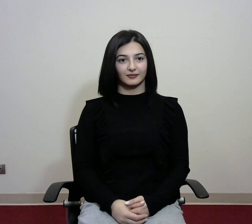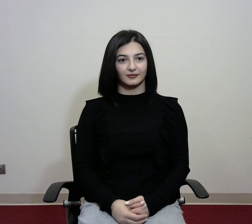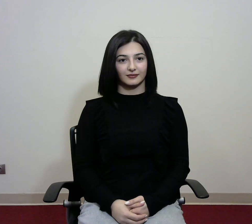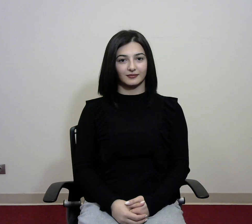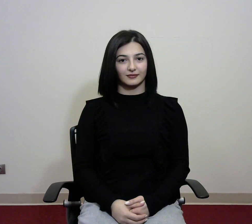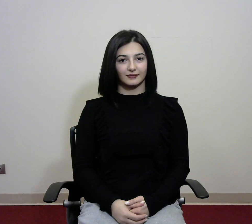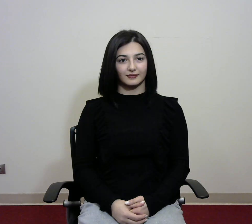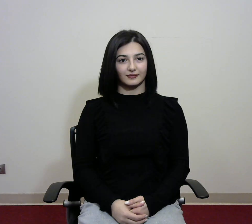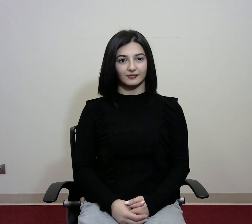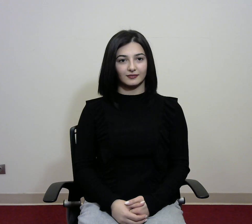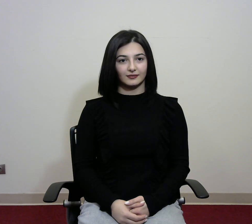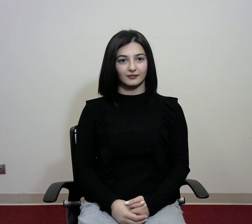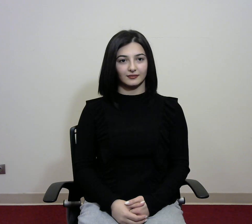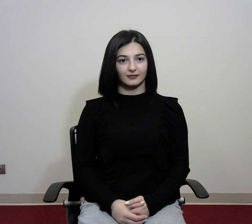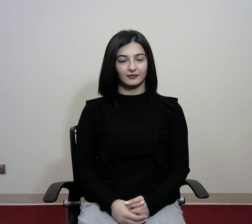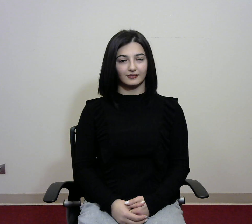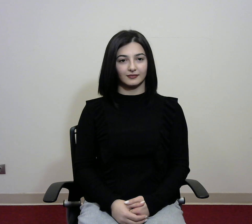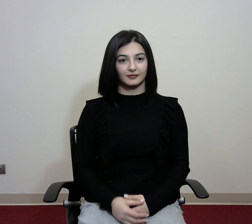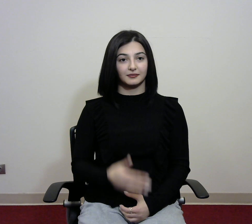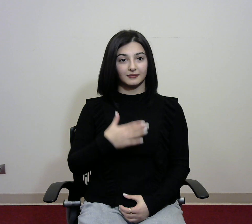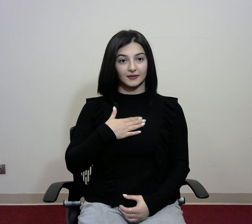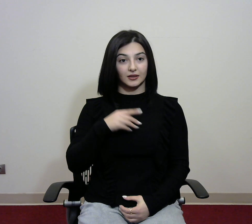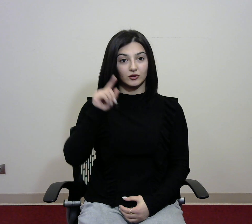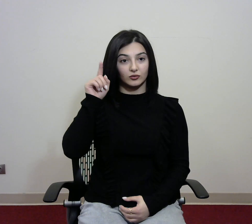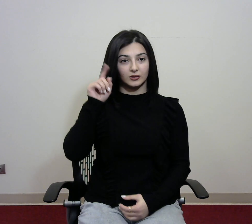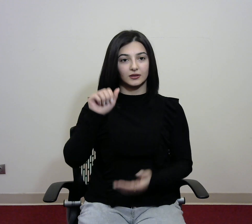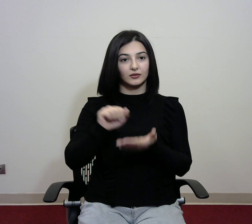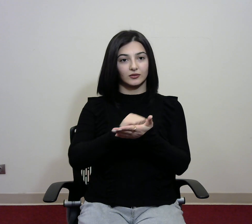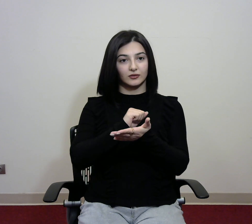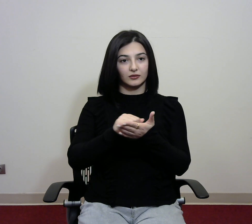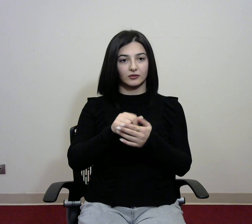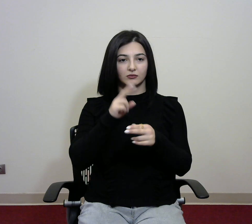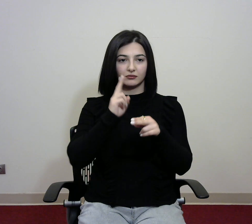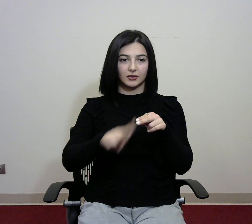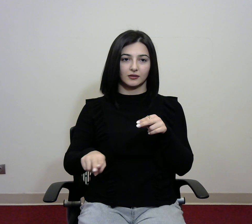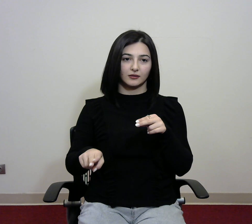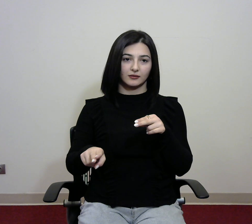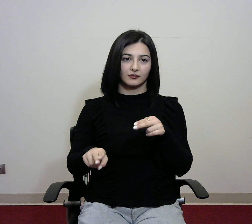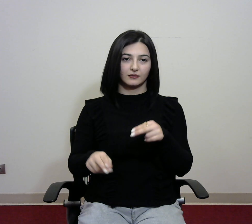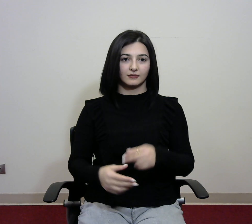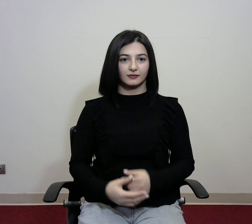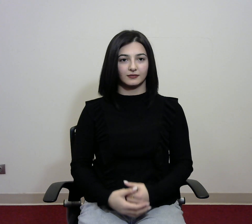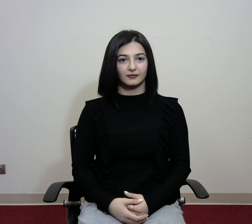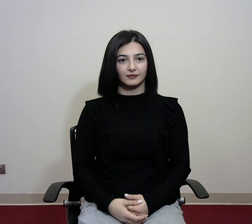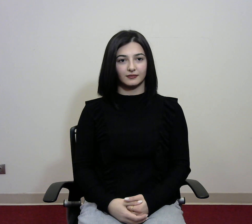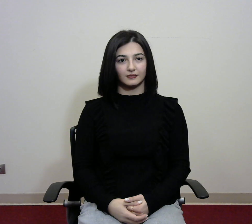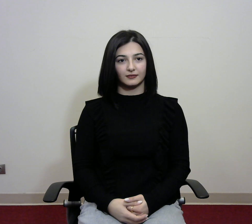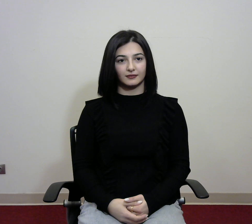Mən o sənədi itirmişdim